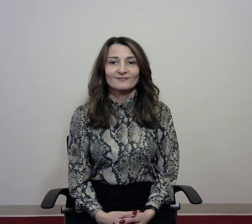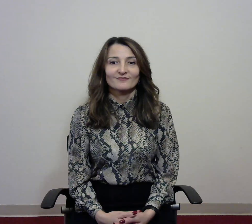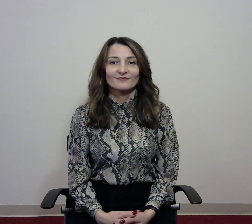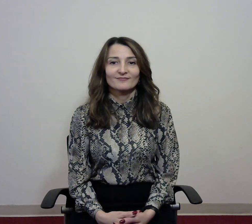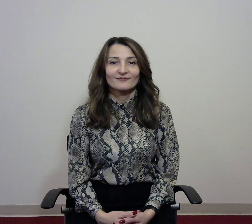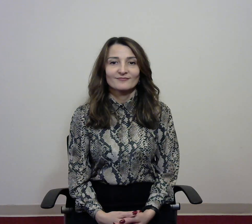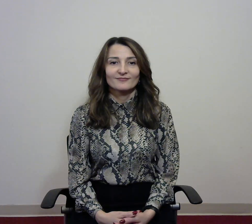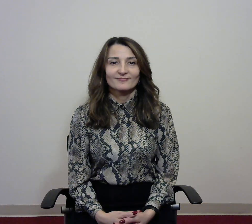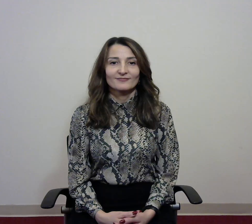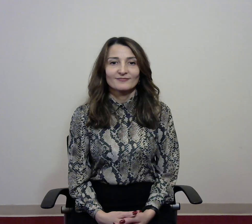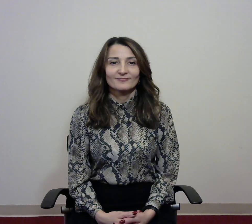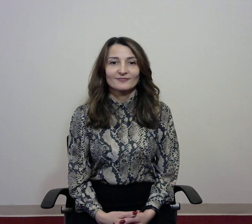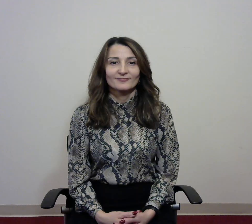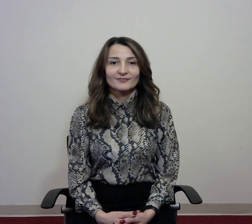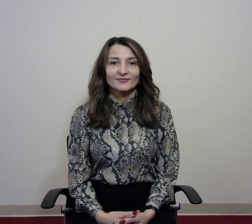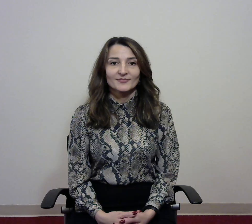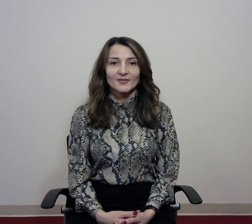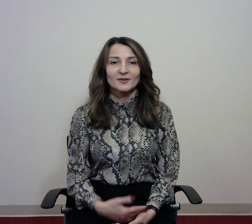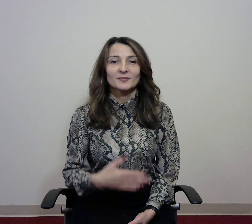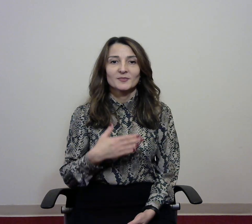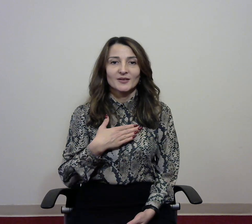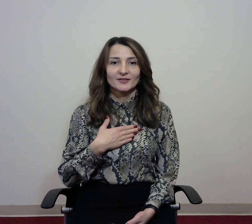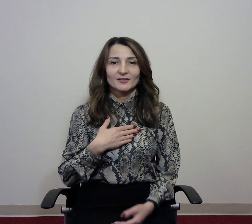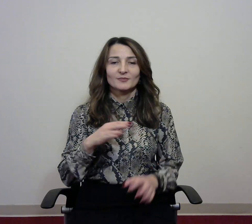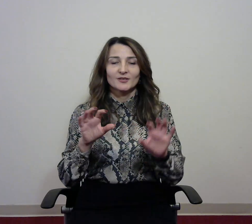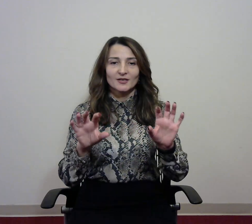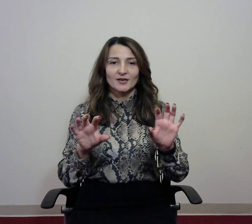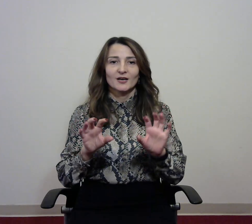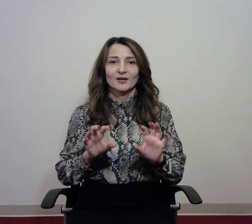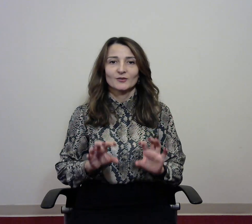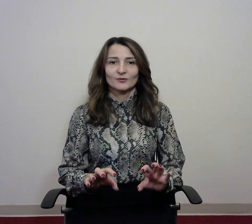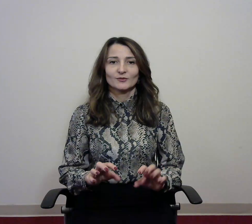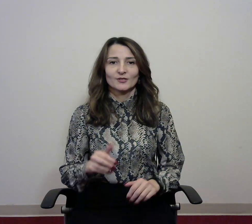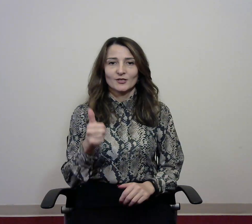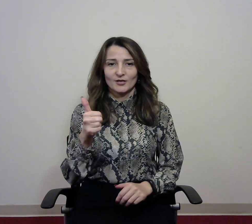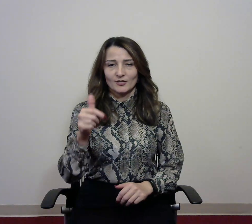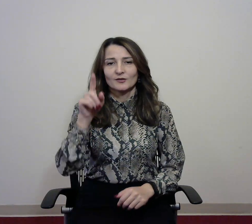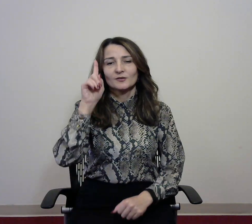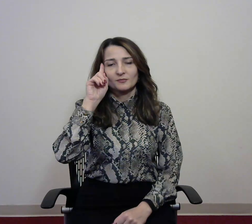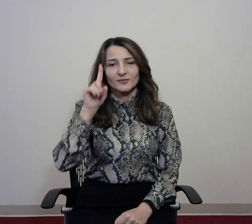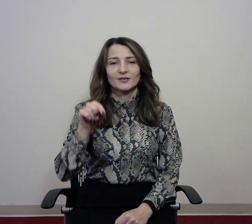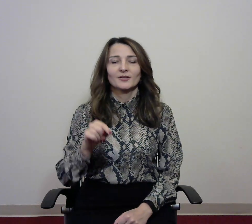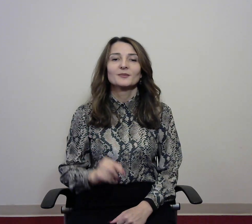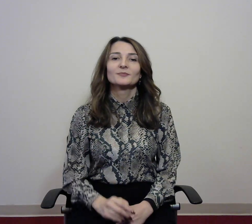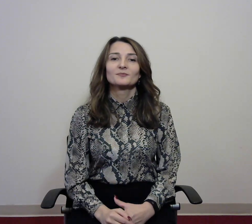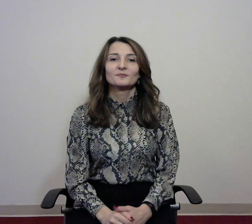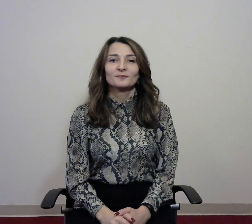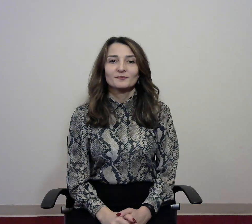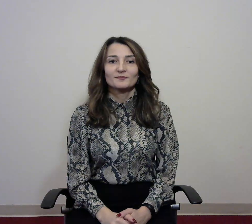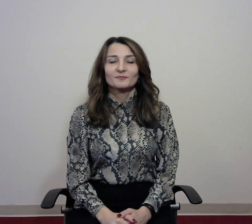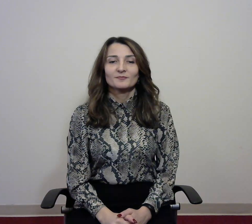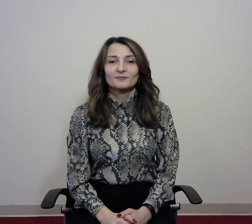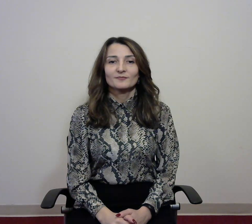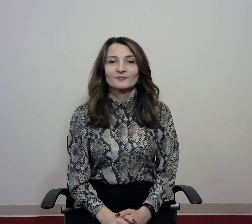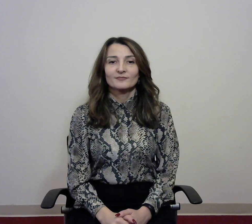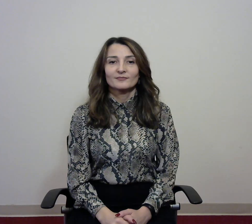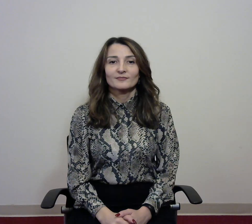Mən qanunvericiliyi yaxşı bilirəm